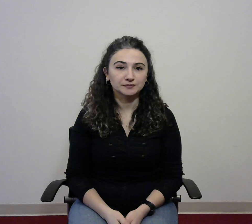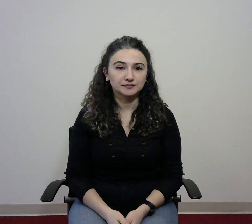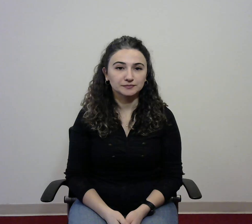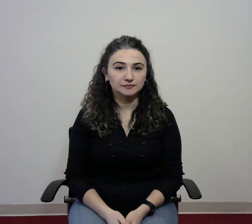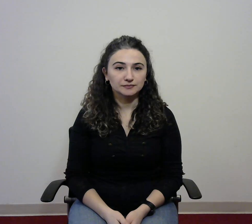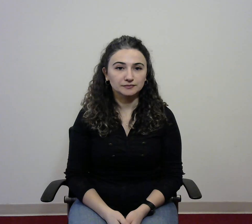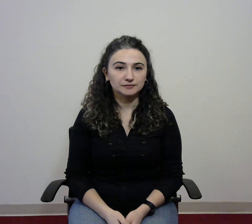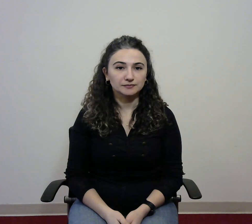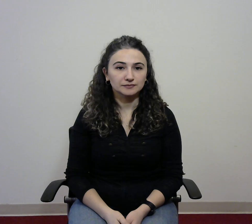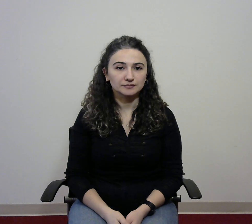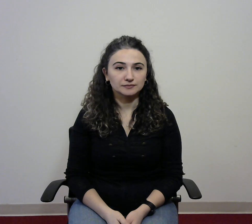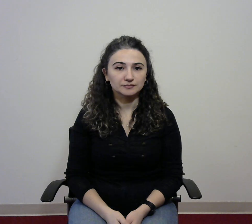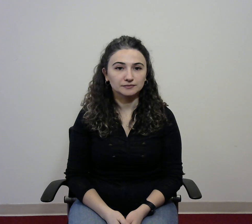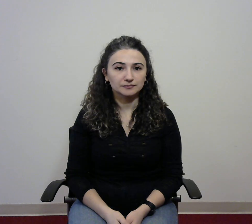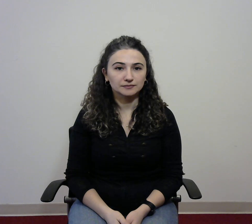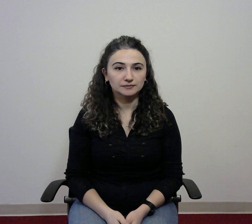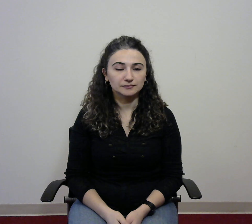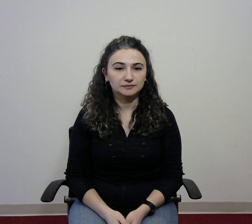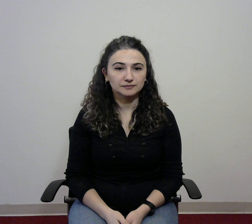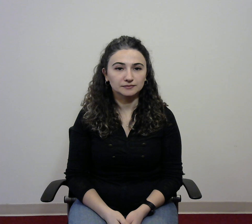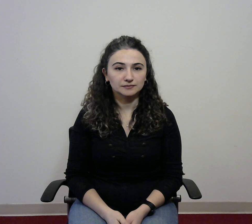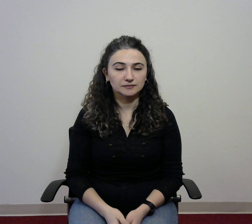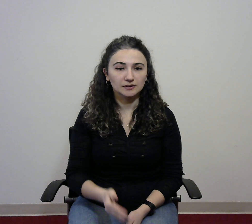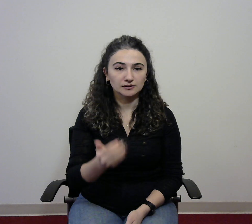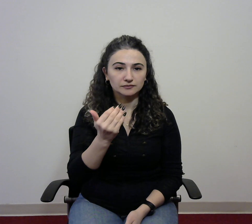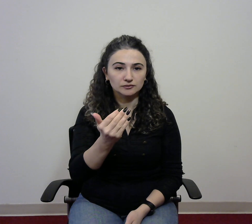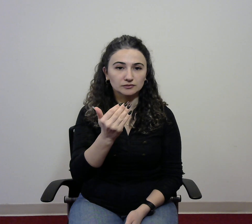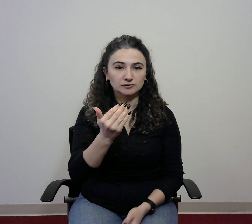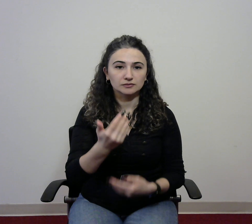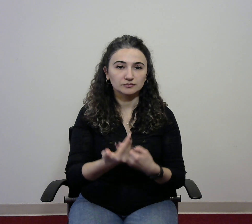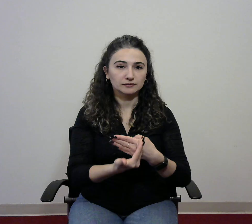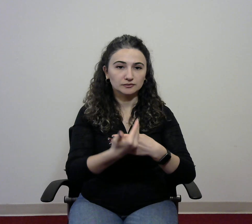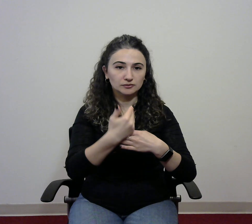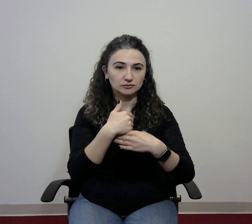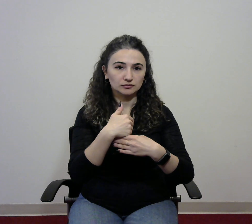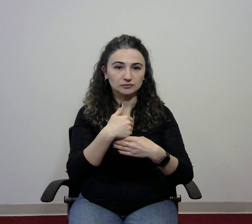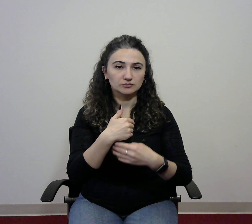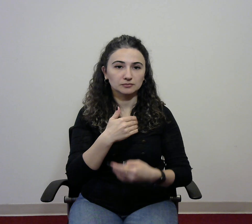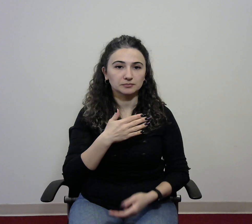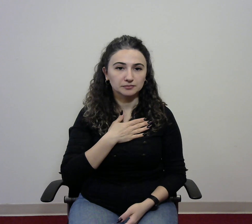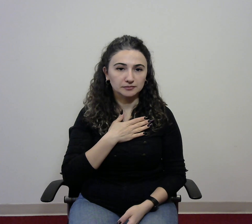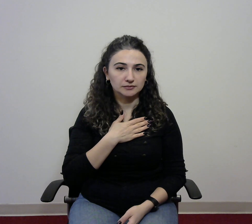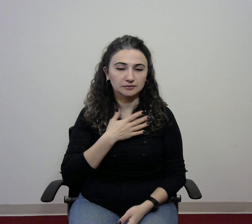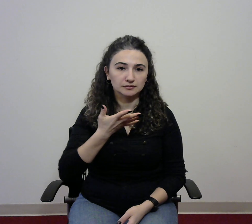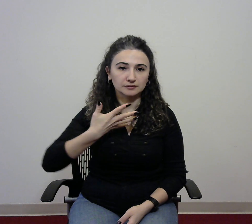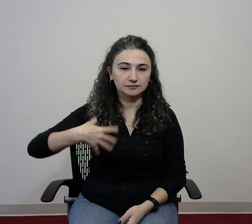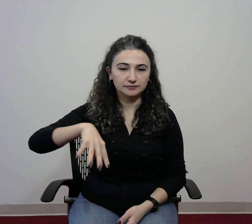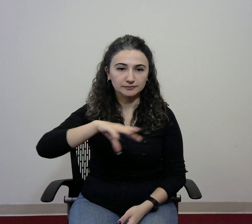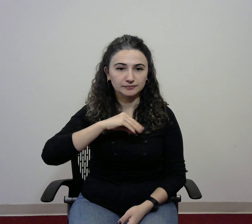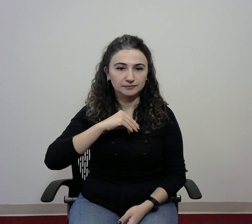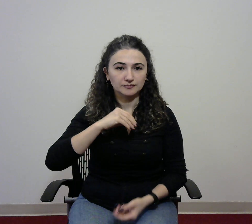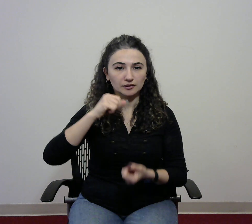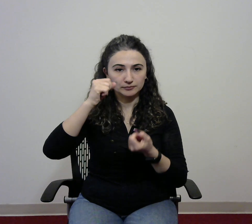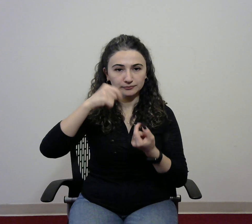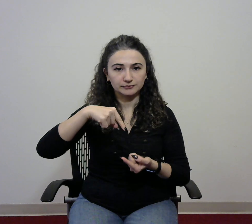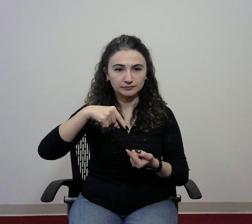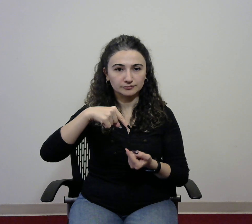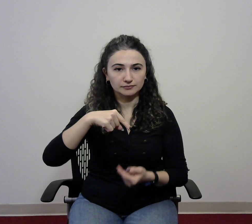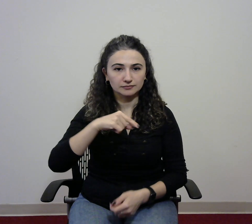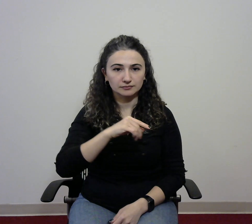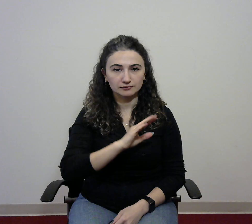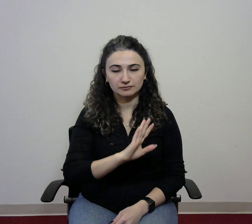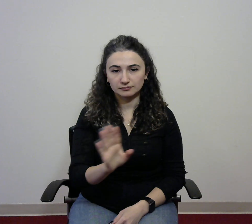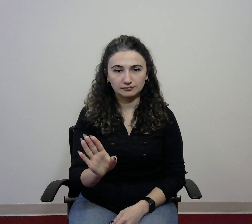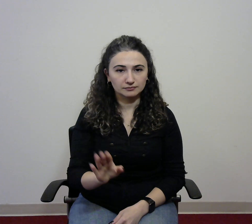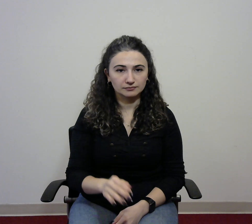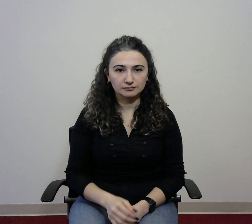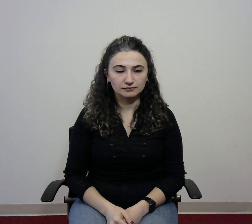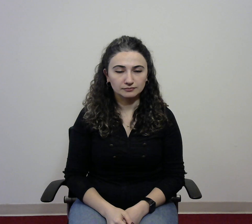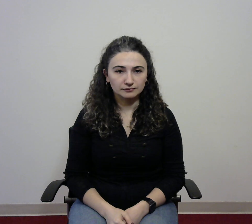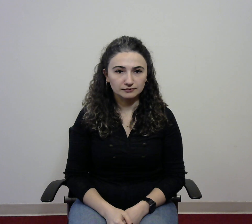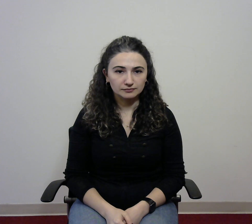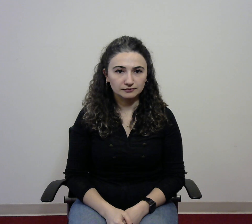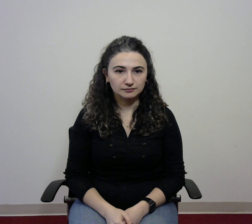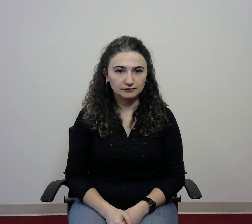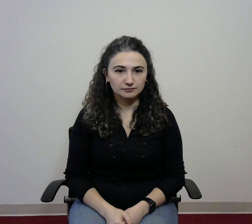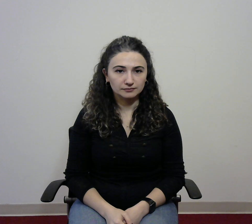Sizin müraciətiniz bizə uyğun deyildir